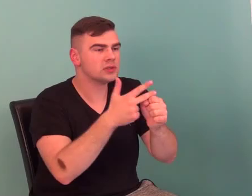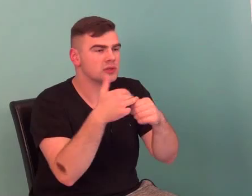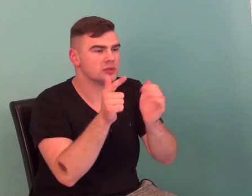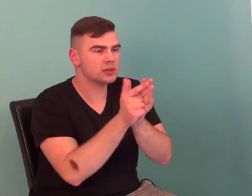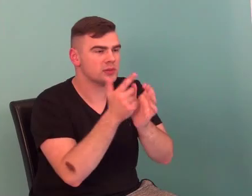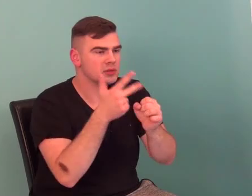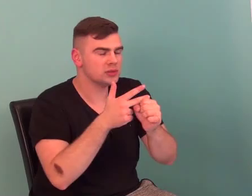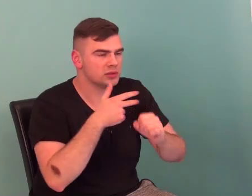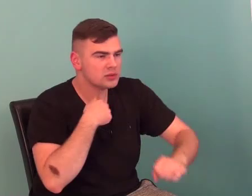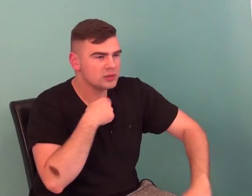Kończę o siedemnastej trzydzieści.